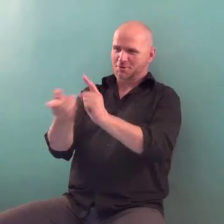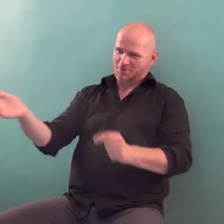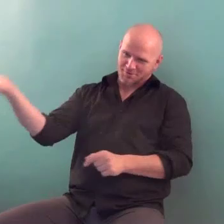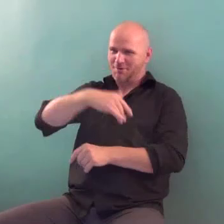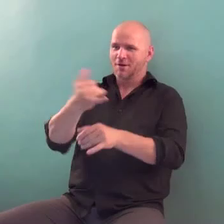Chodź.